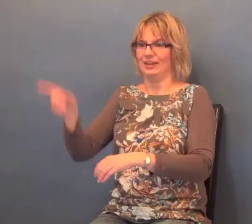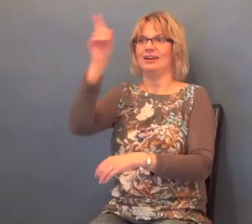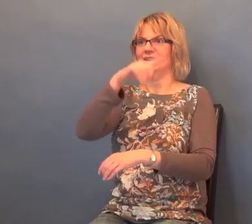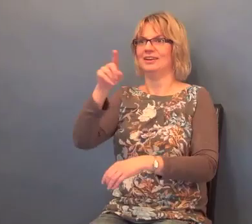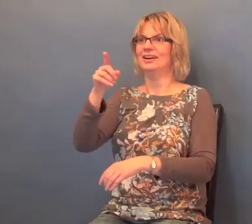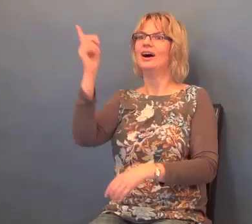Znak.